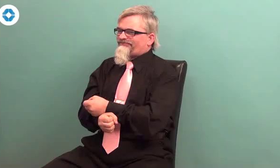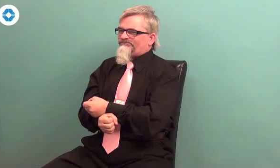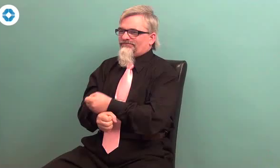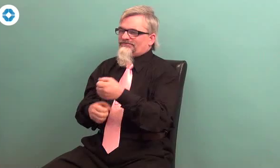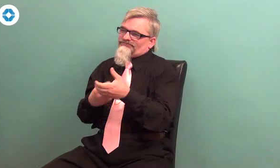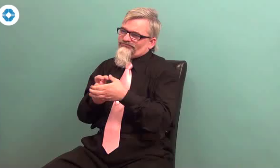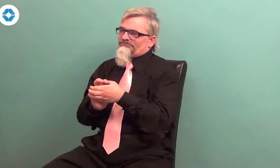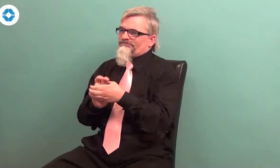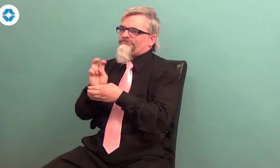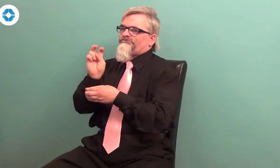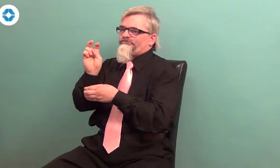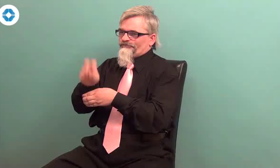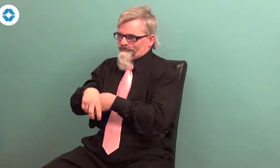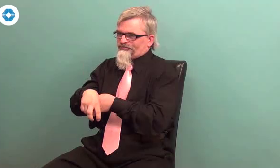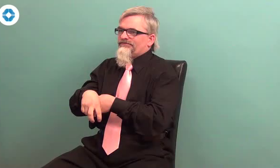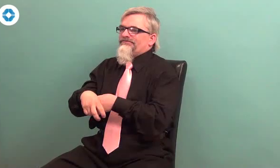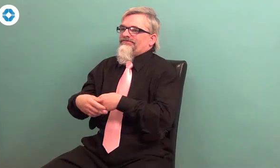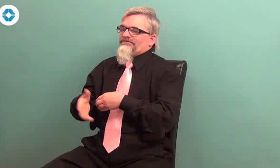Wychodzi więc na zewnątrz i odchodzi.